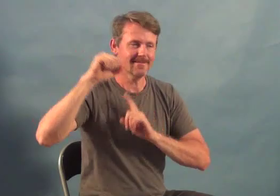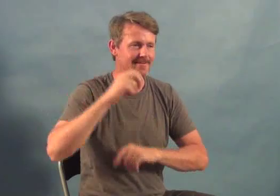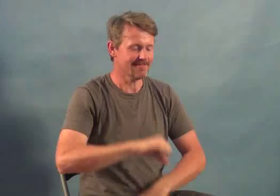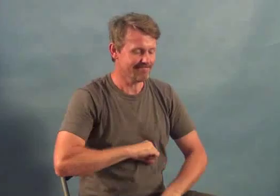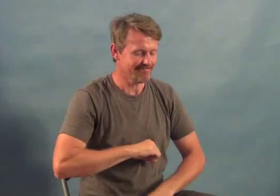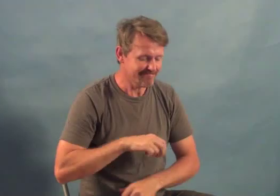Chłopiec dotknął ręką czyjegoś brzucha.